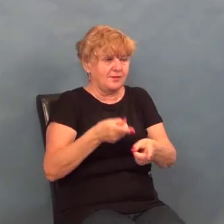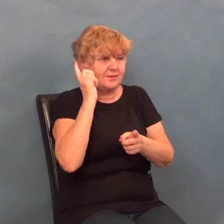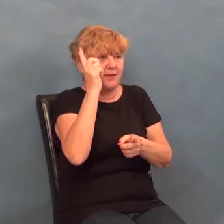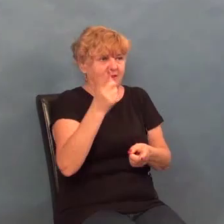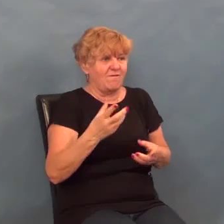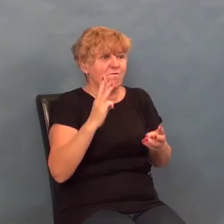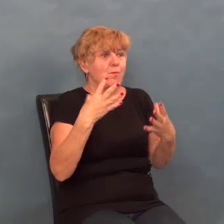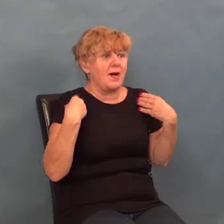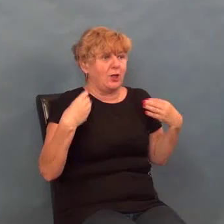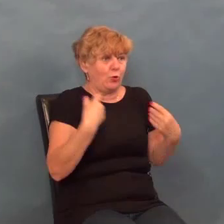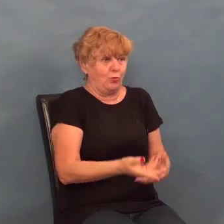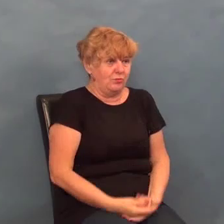Zakaz w parku.